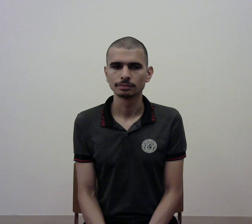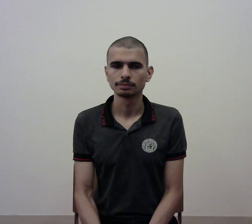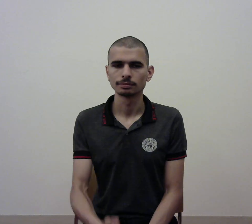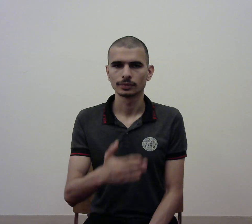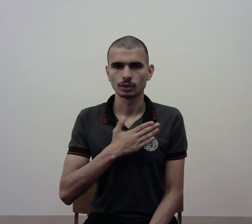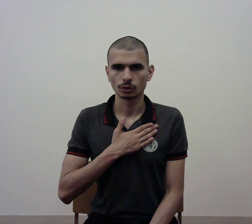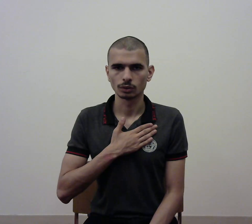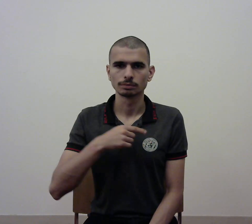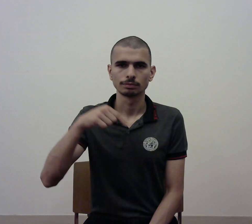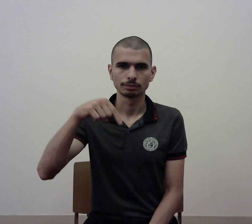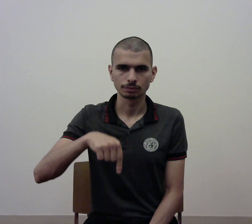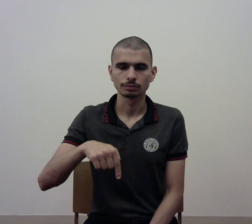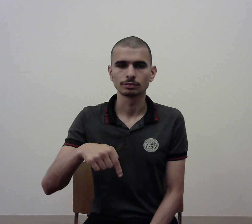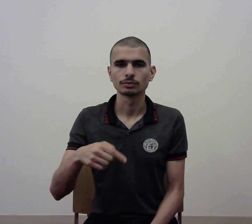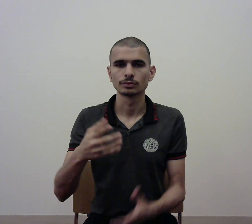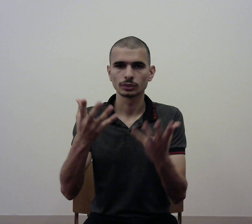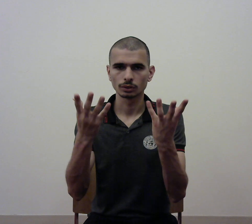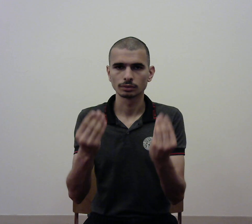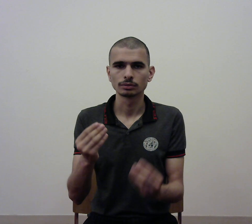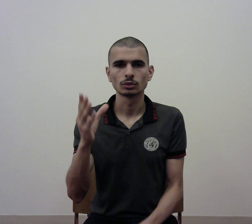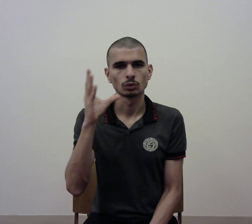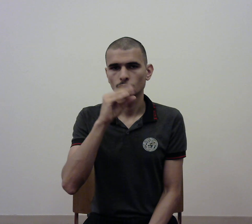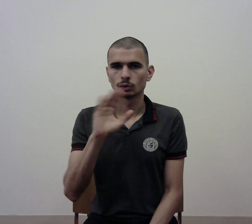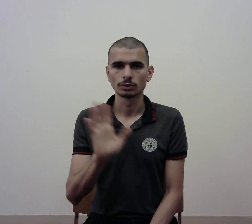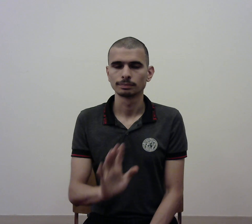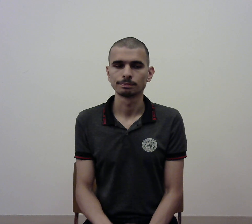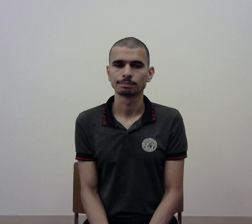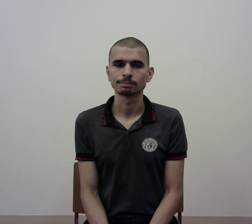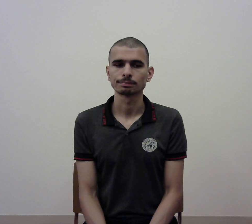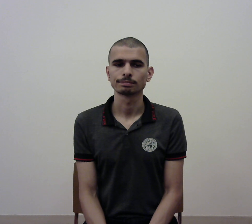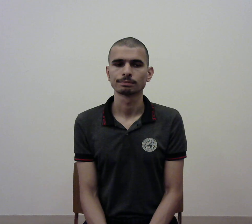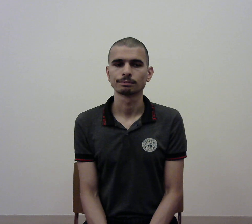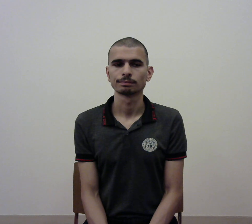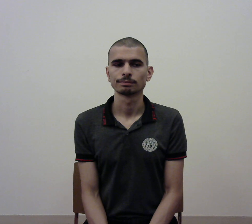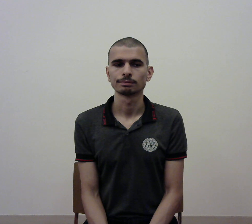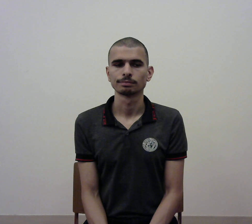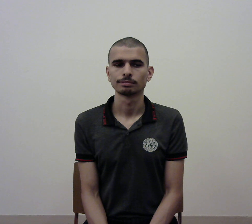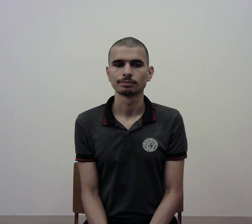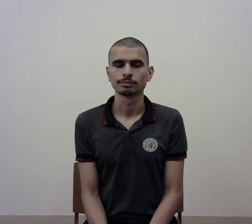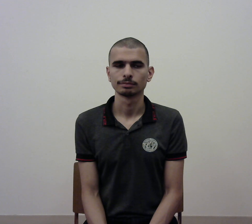Məndə bu gün alınmır